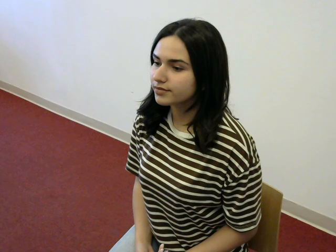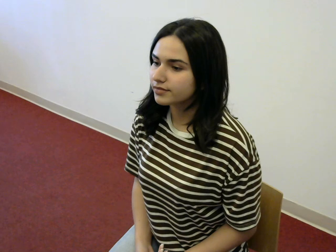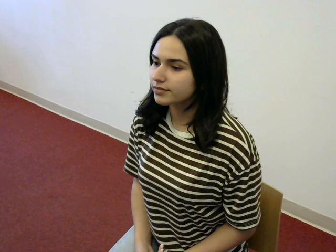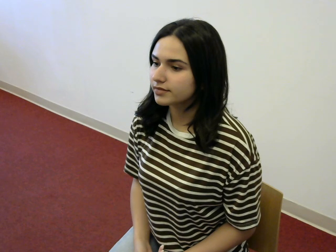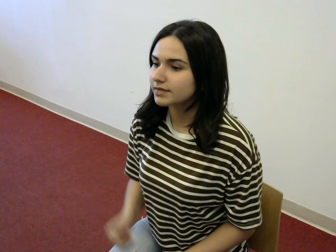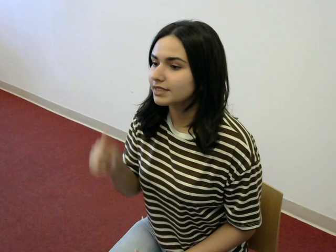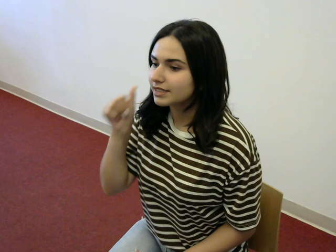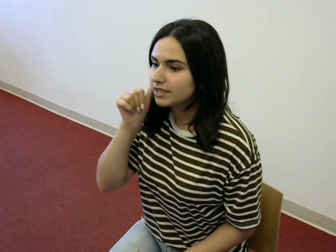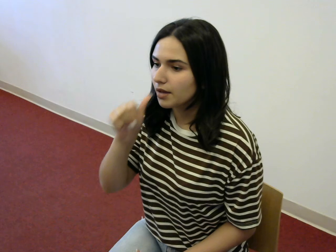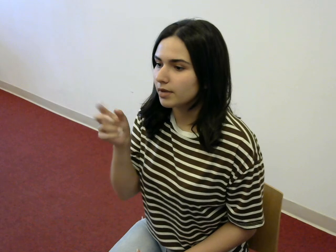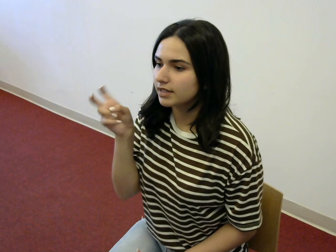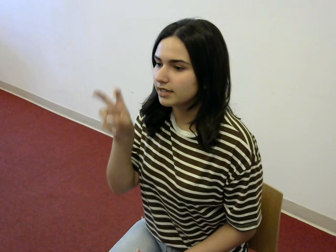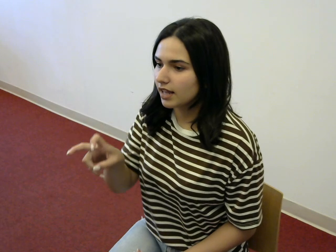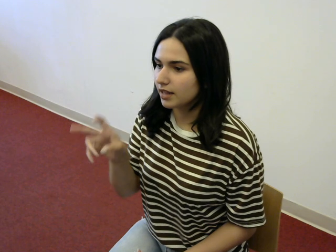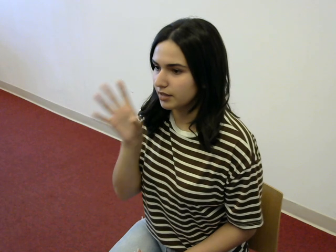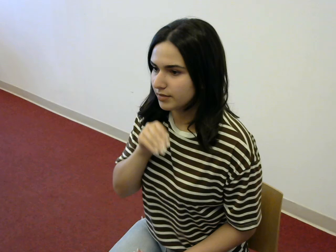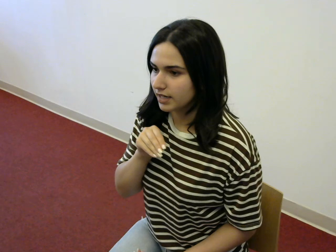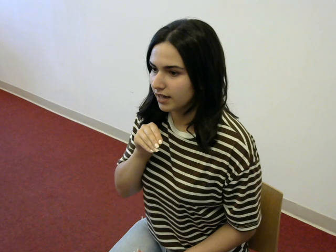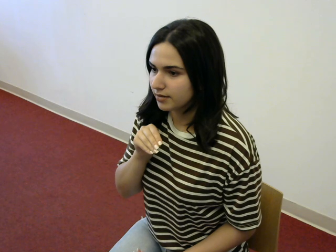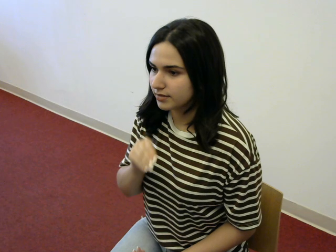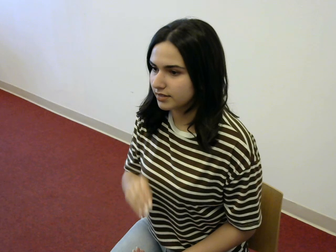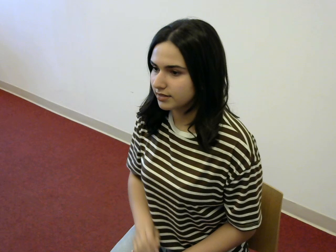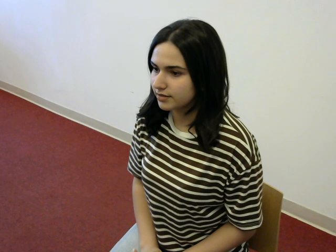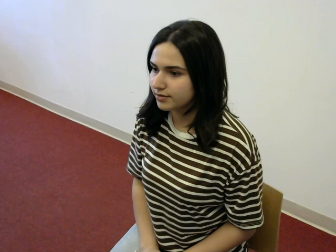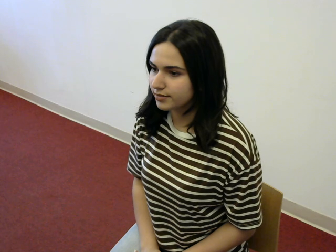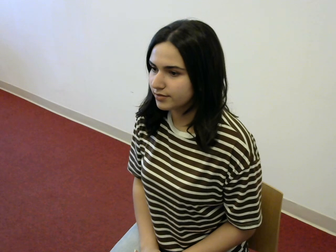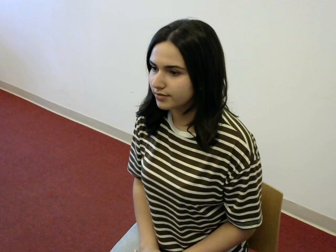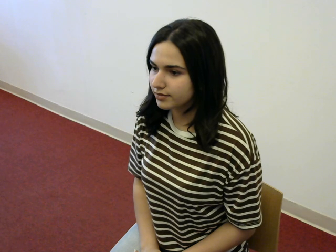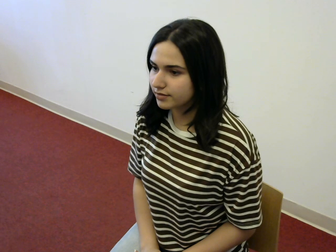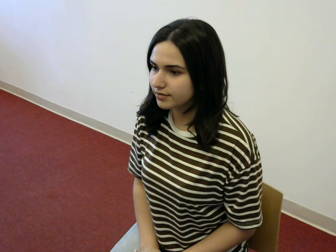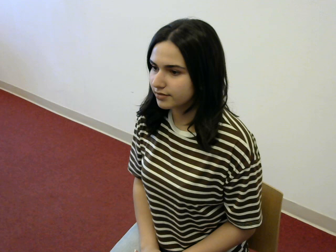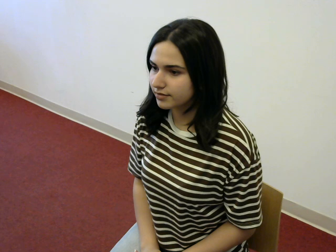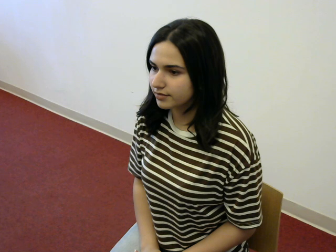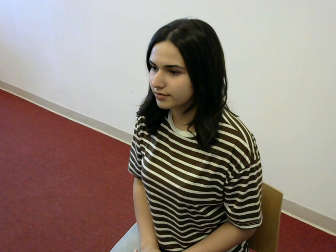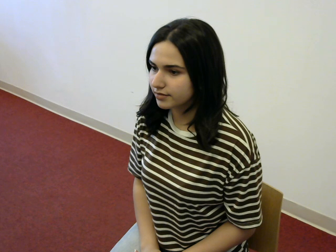Sabah gələ bilərəmmi?